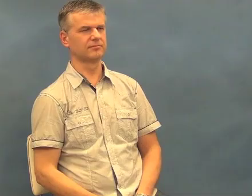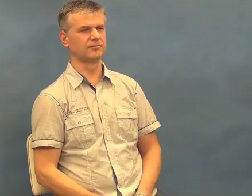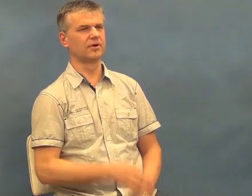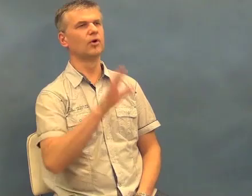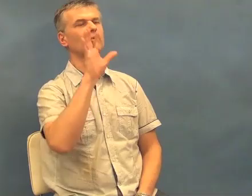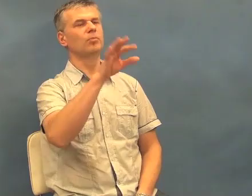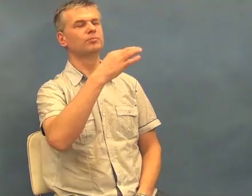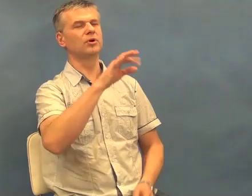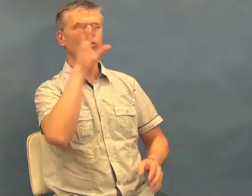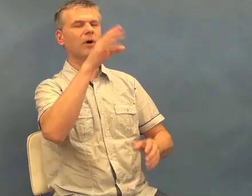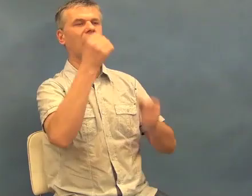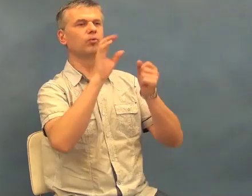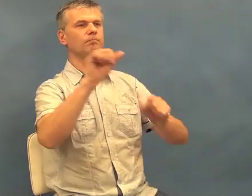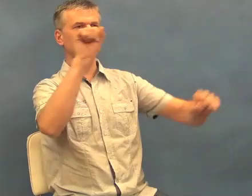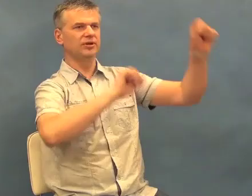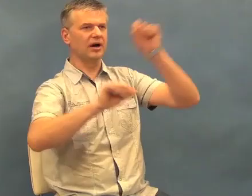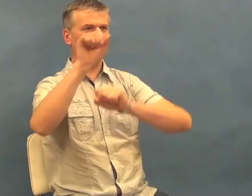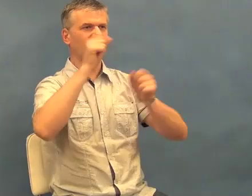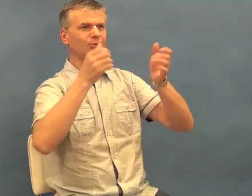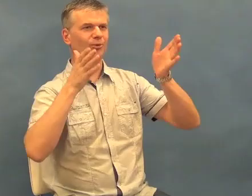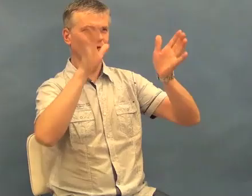Specjalna myjnia samochodowa, gdzie wjeżdżają tylko auta.